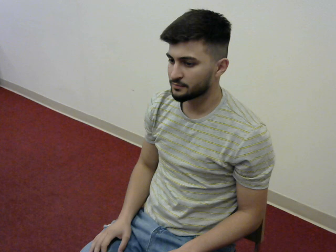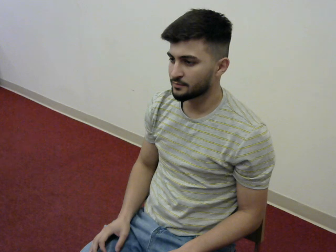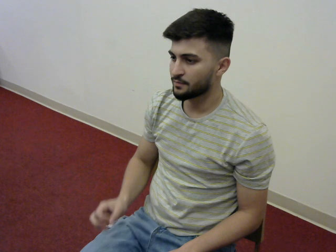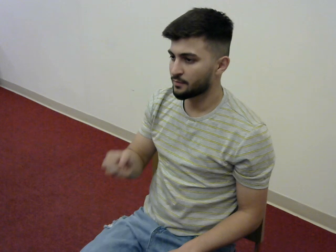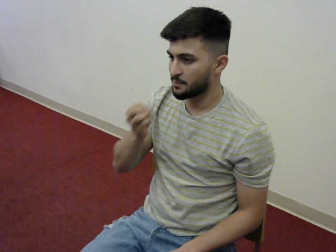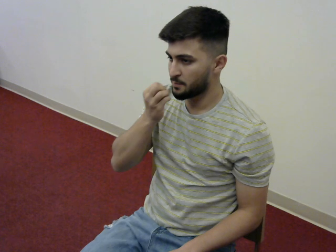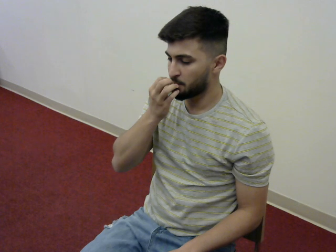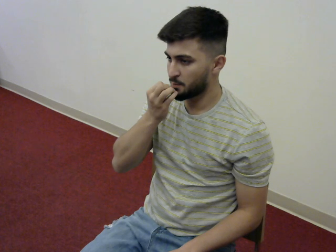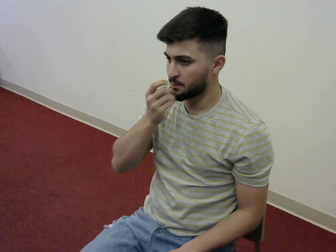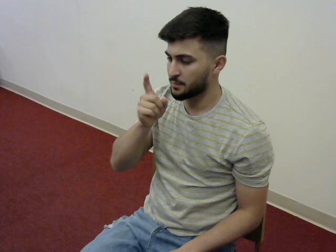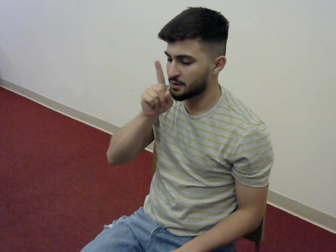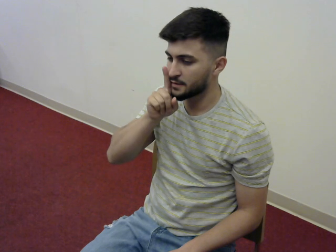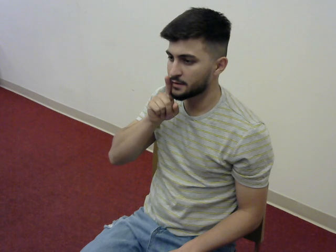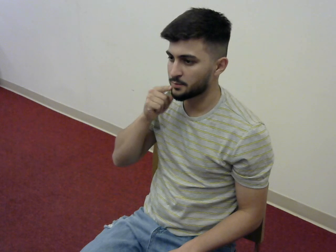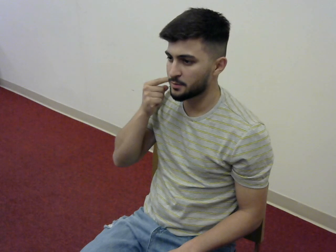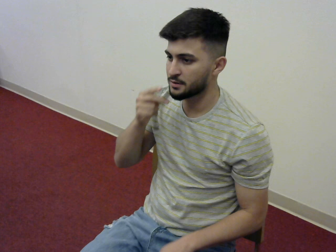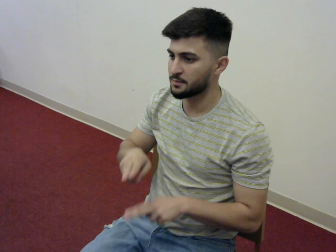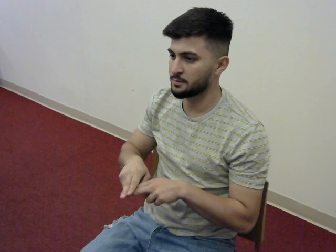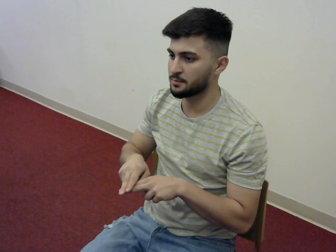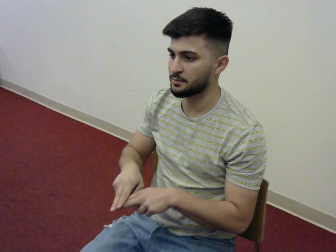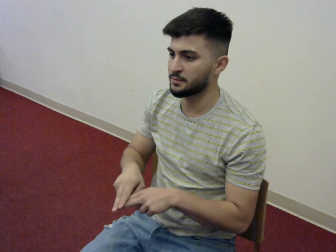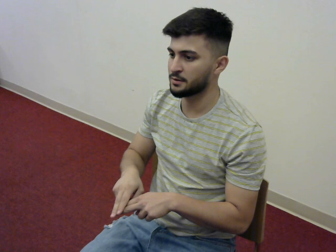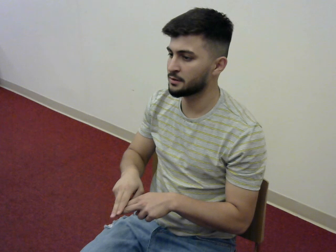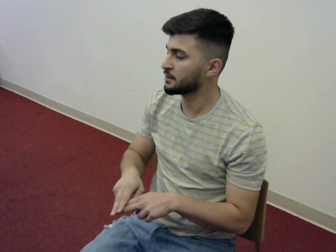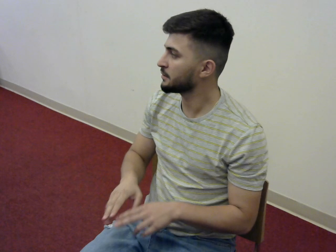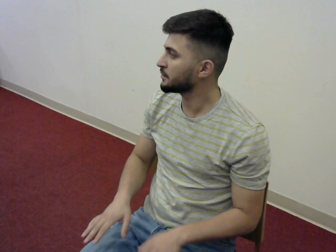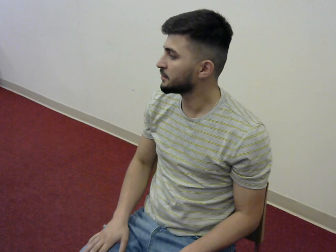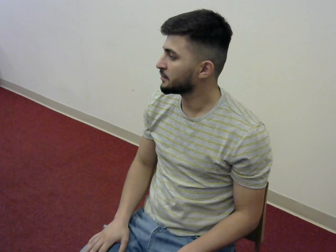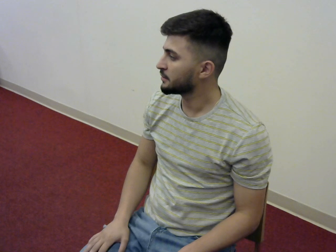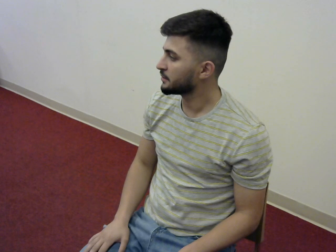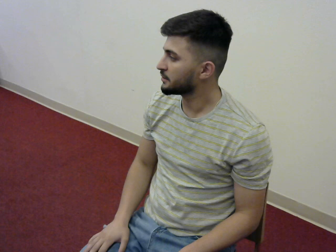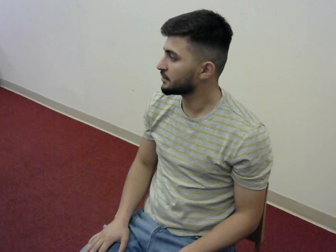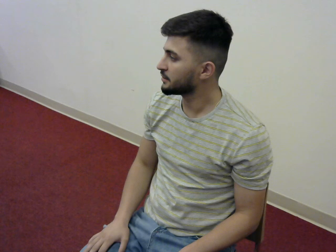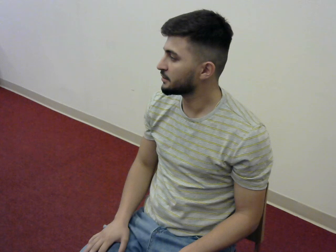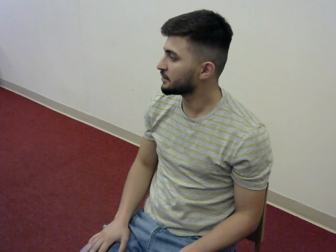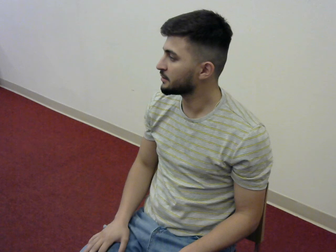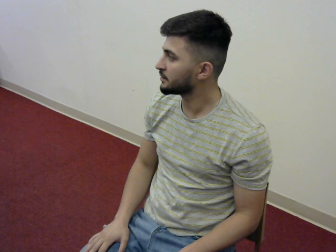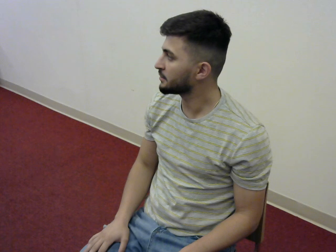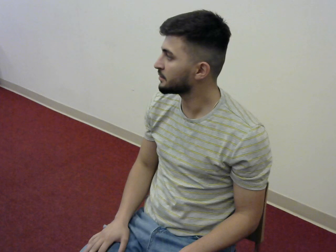Bakı Azərbaycanın paytaxtıdır